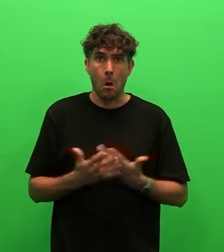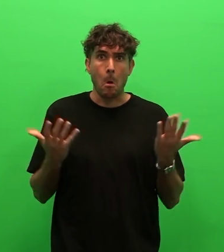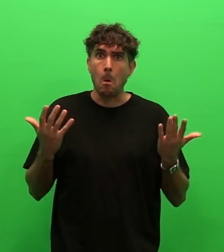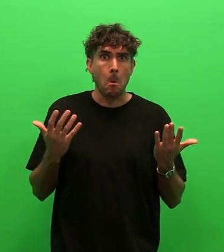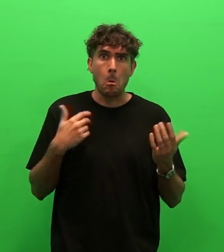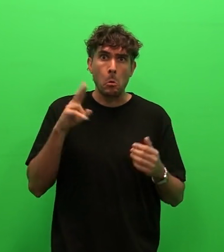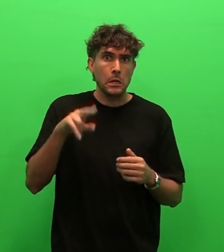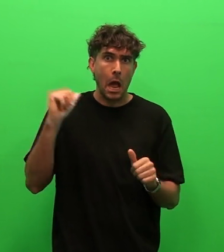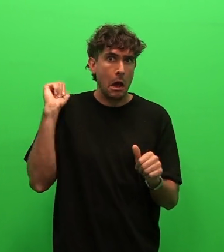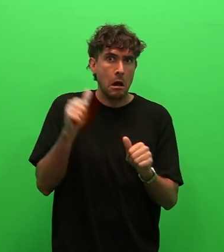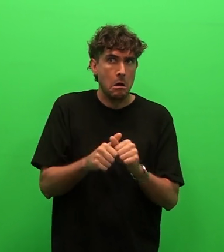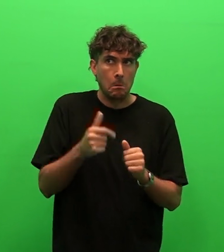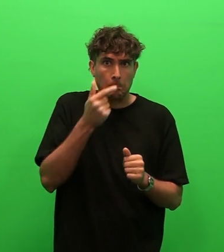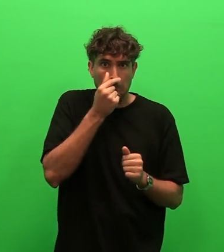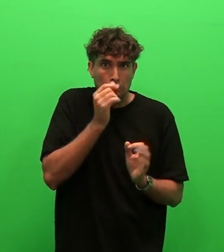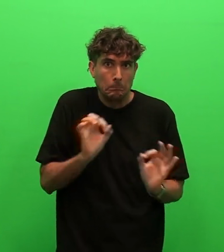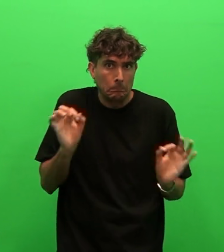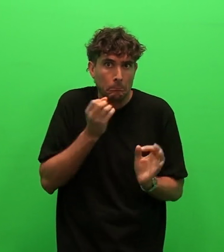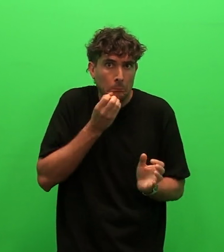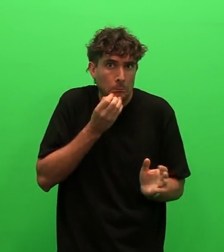No ho sé, no he estat constipat, de moment tot bé.